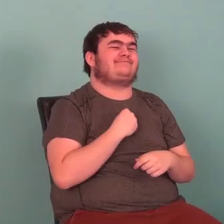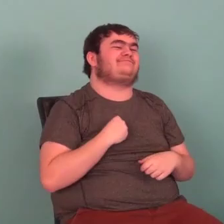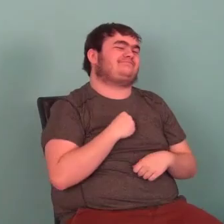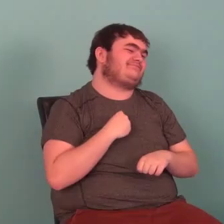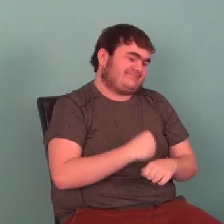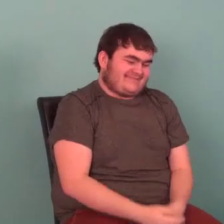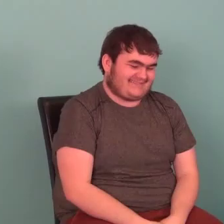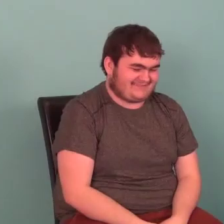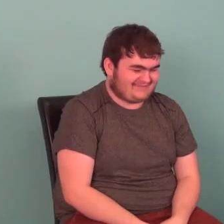Jest rozczarowany.